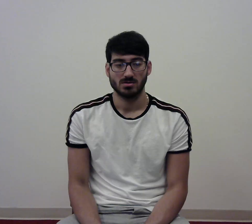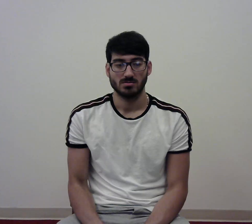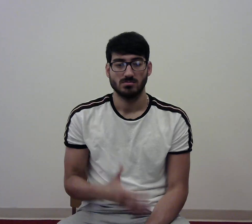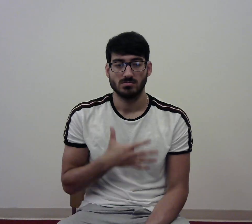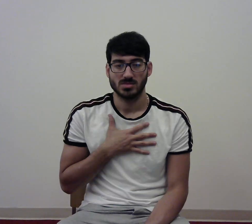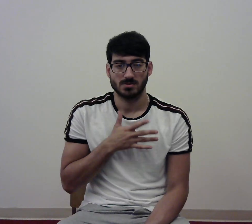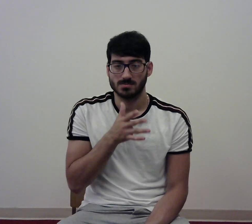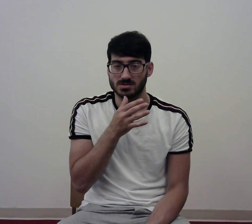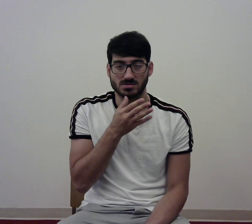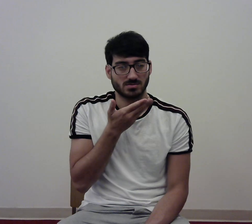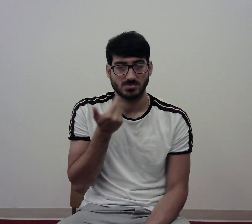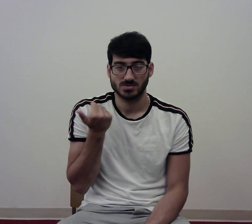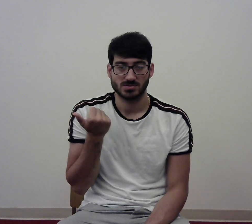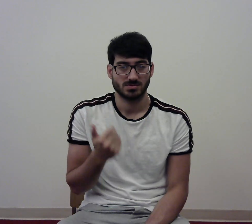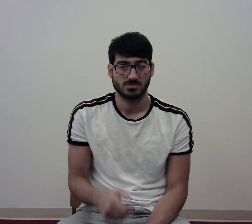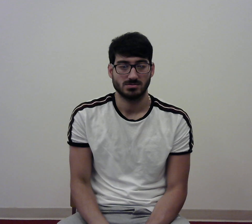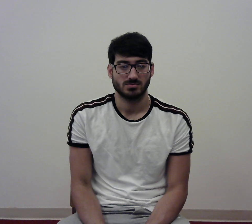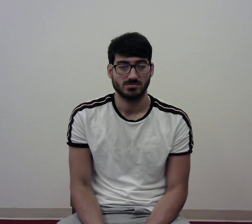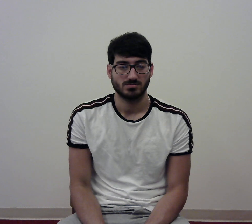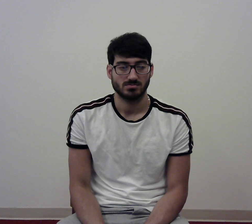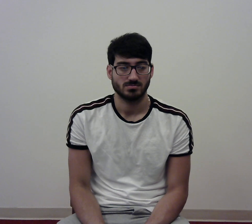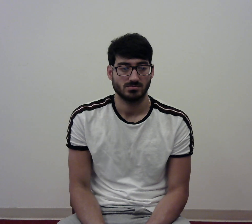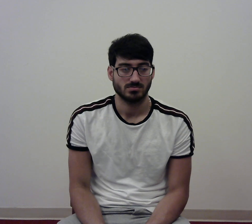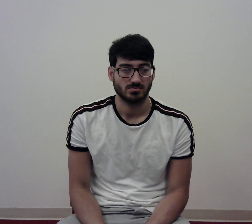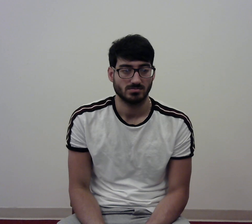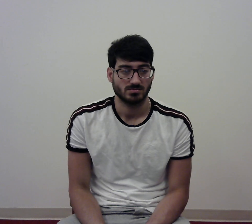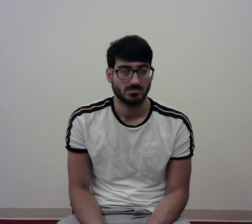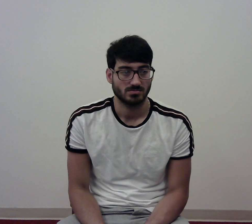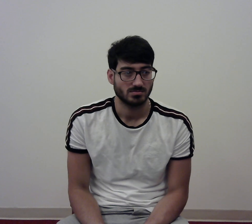Mənim vaxtım yoxdur